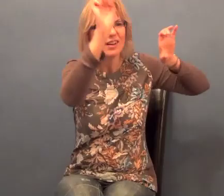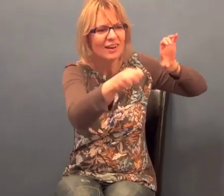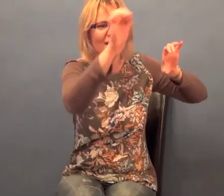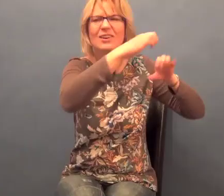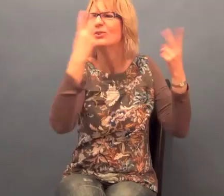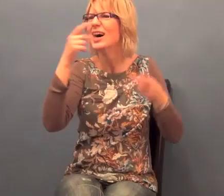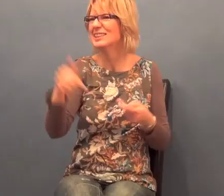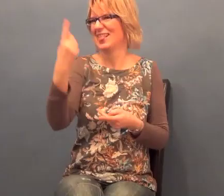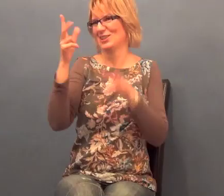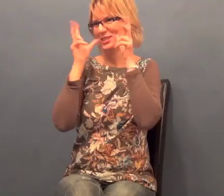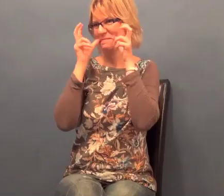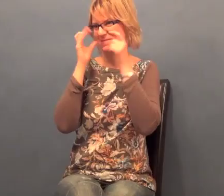Musi odnaleźć swoją żabkę.